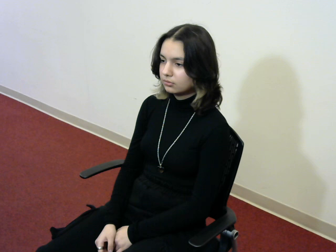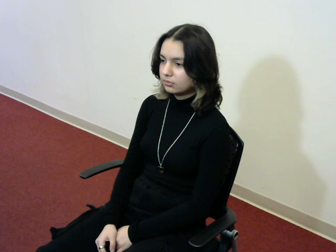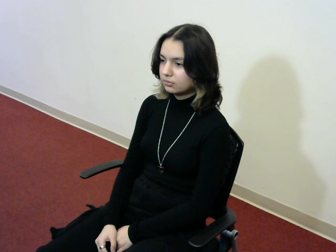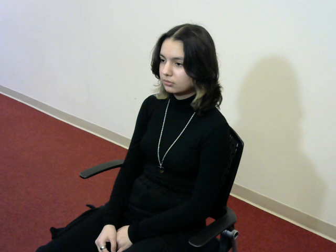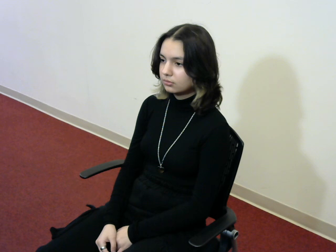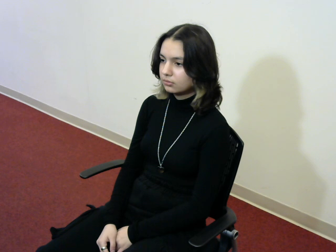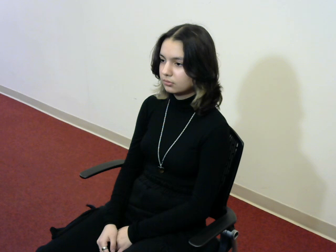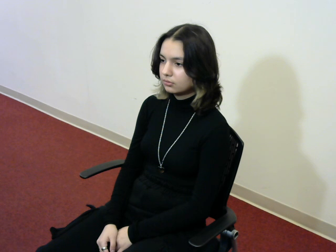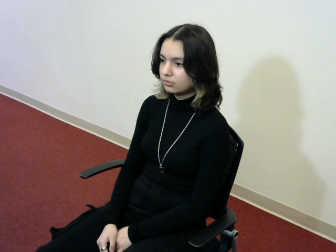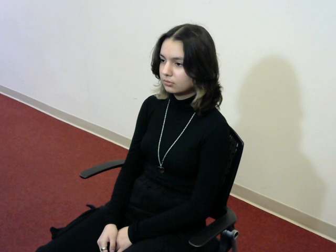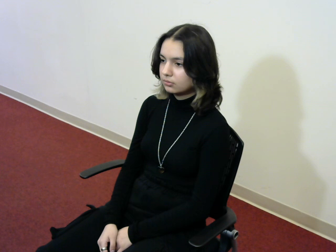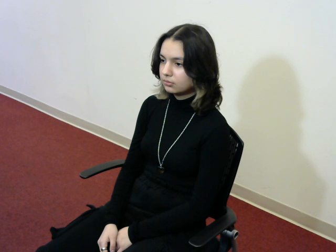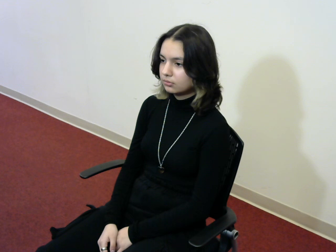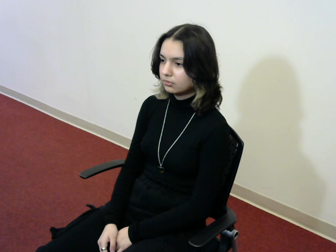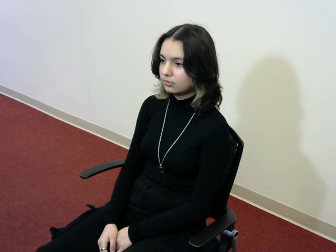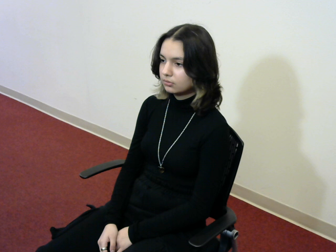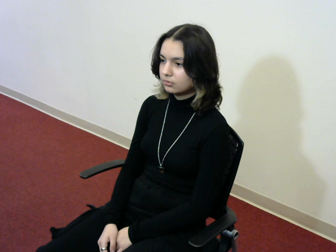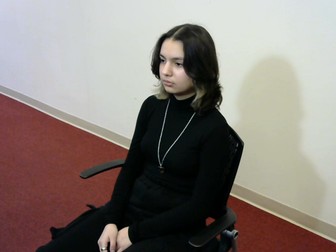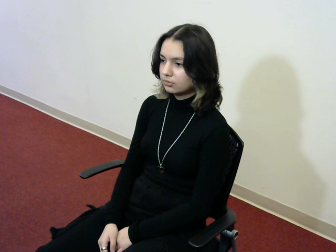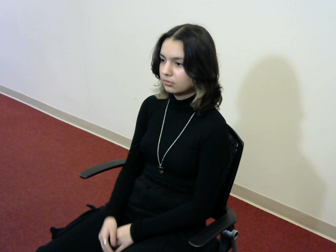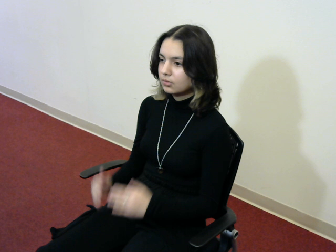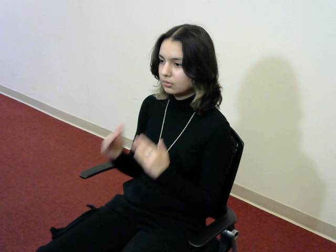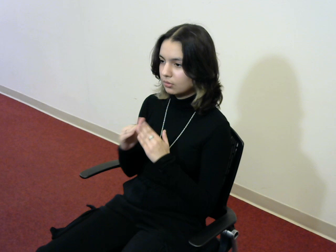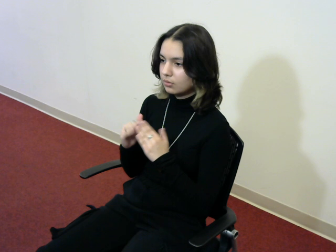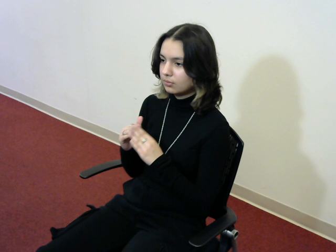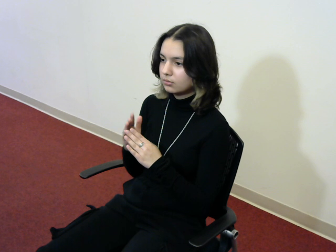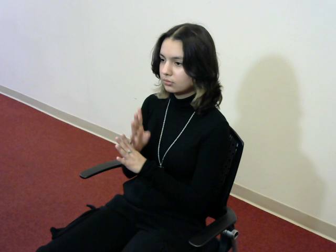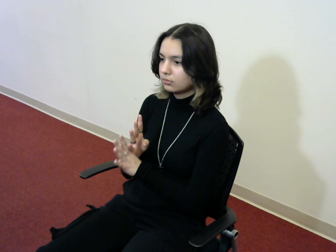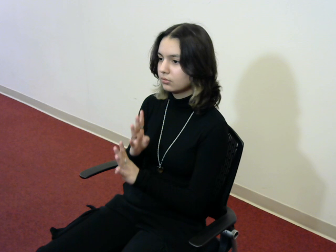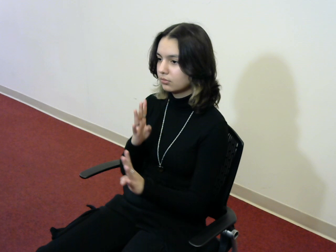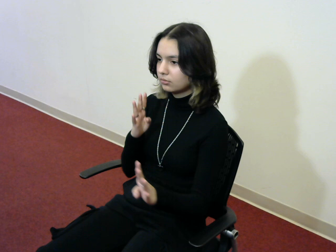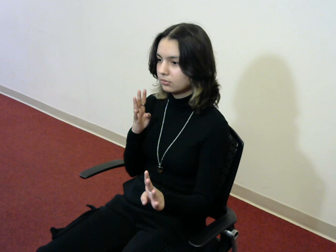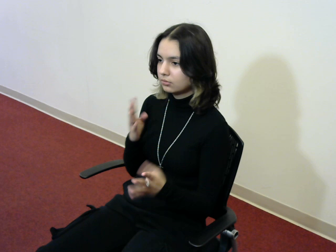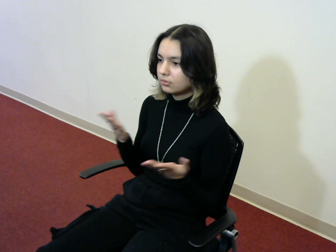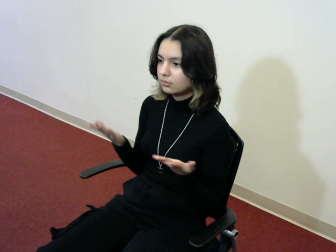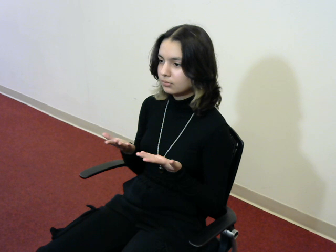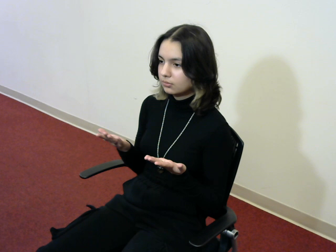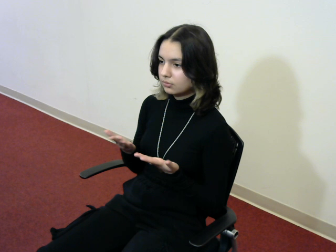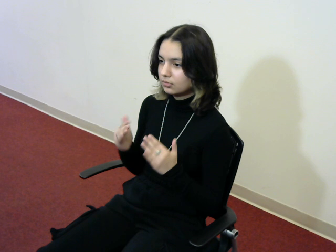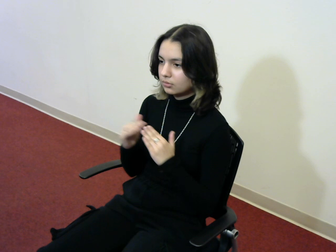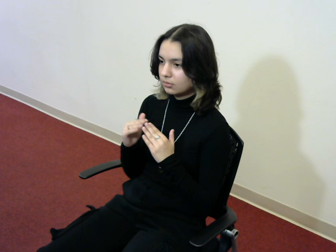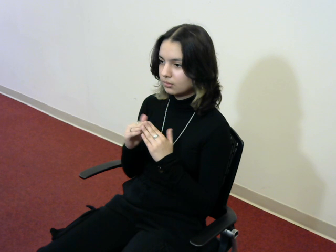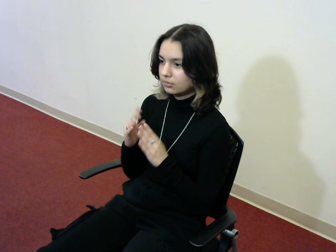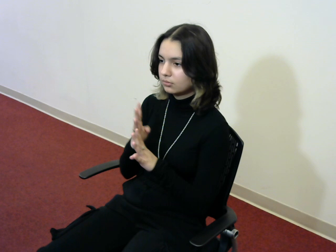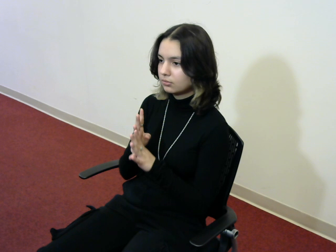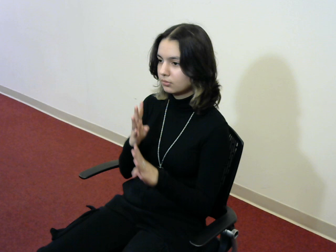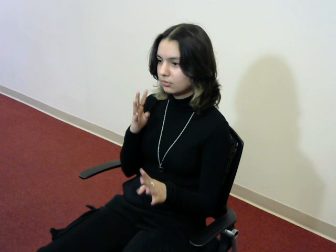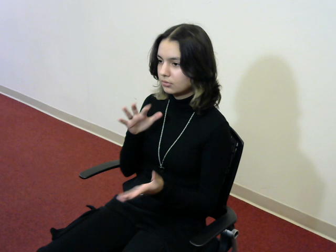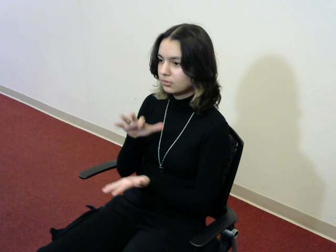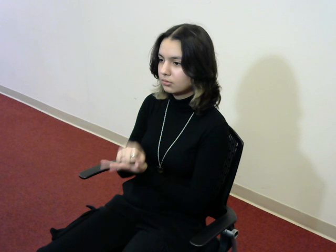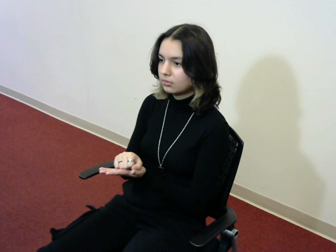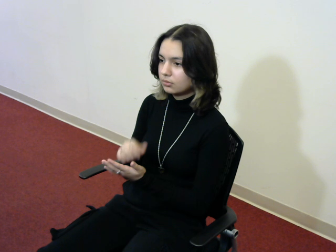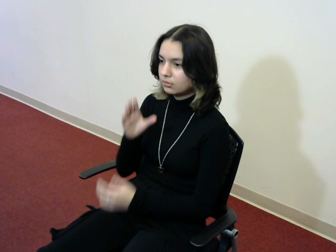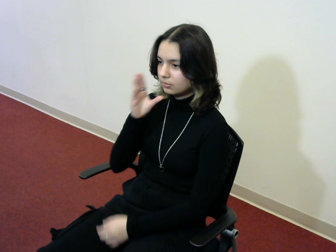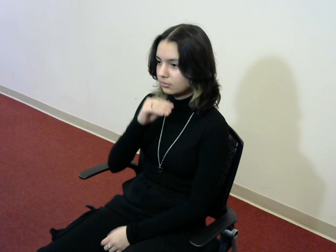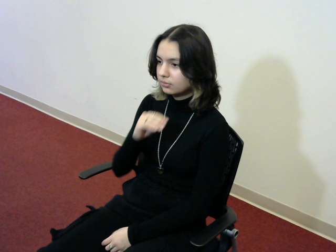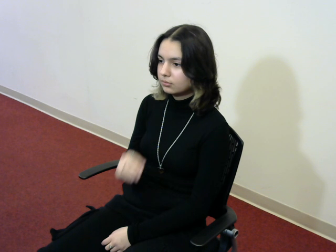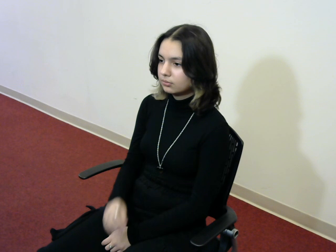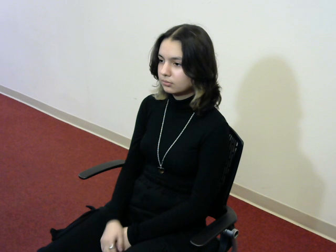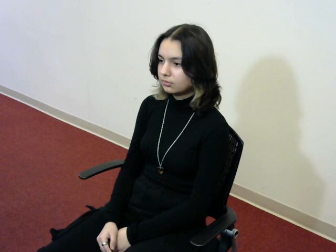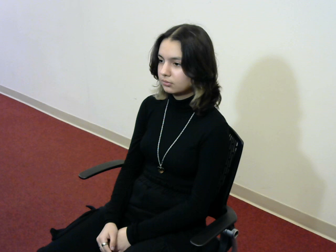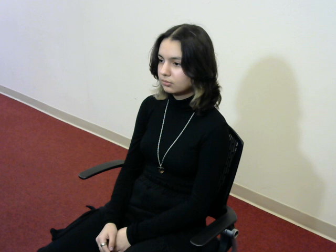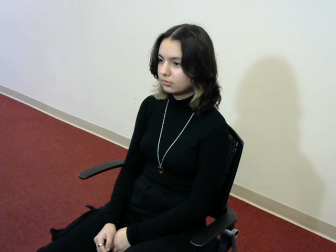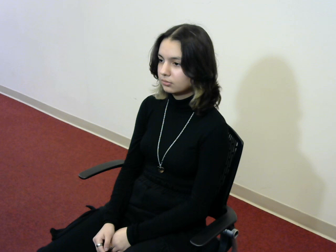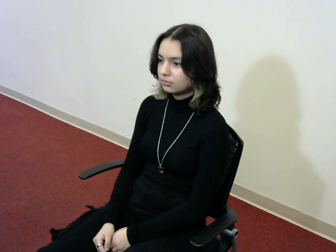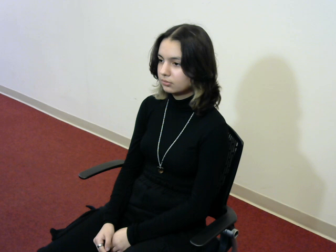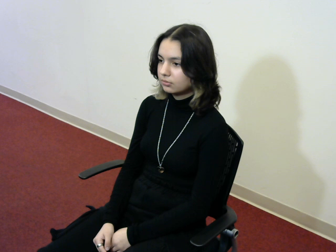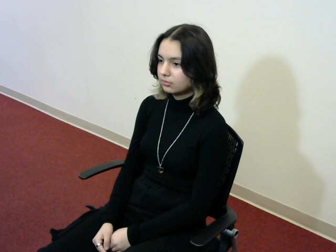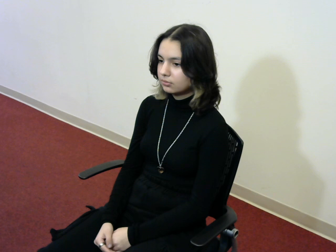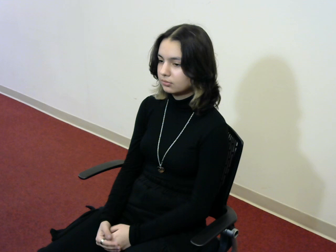Ev növbəsinə necə növbə tuta bilərəm?